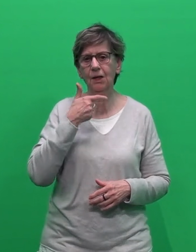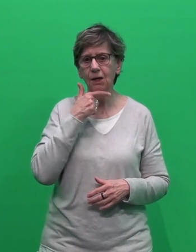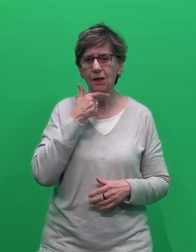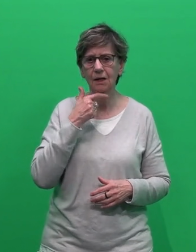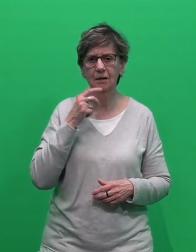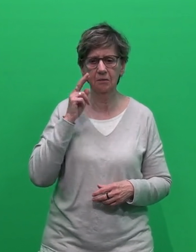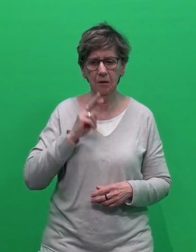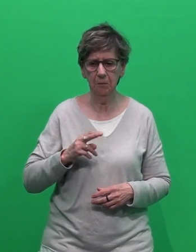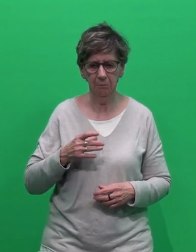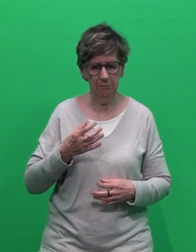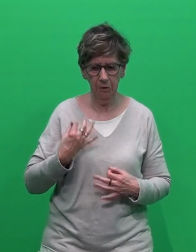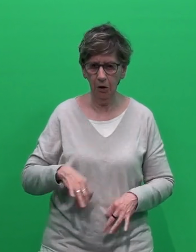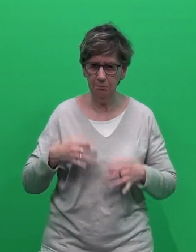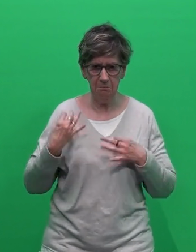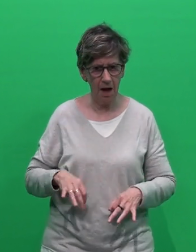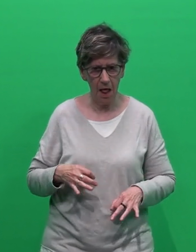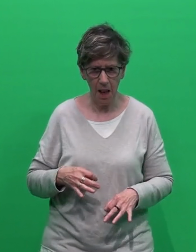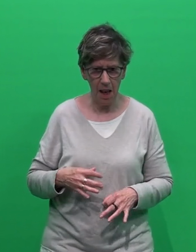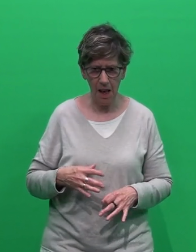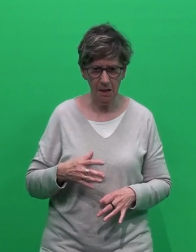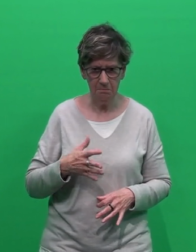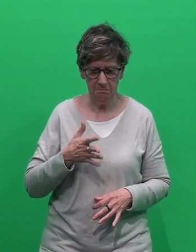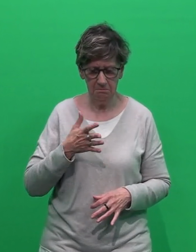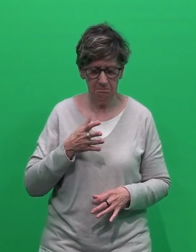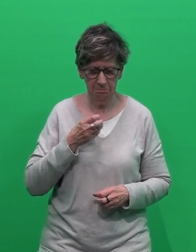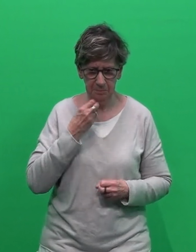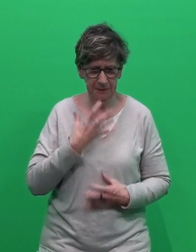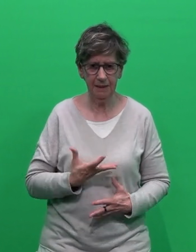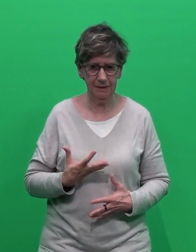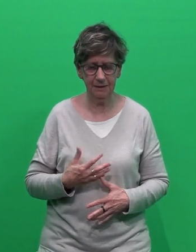Veig que té un color normal, està bé.